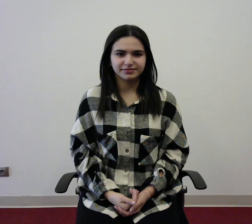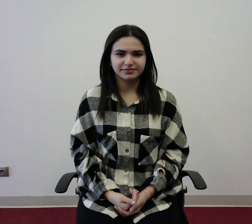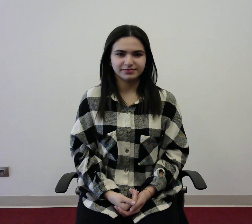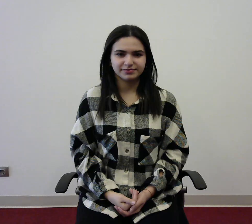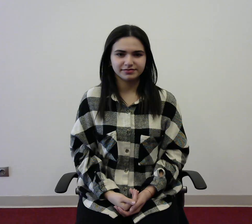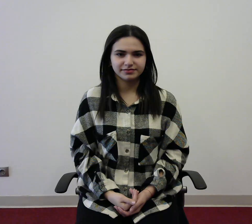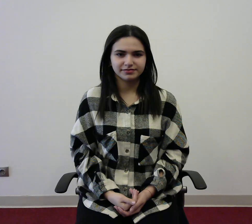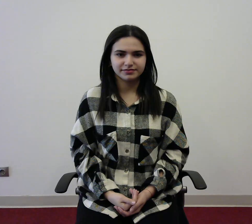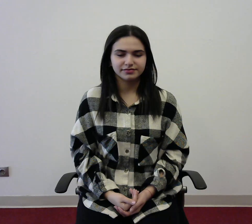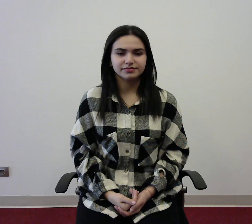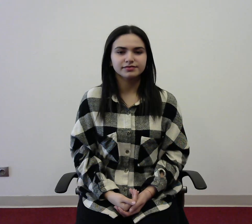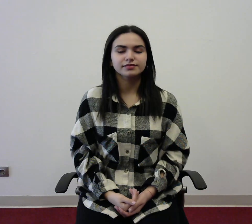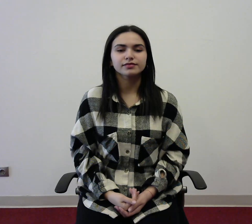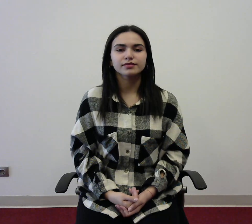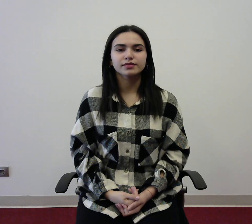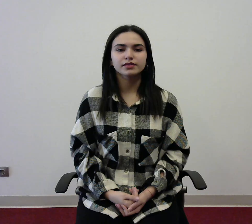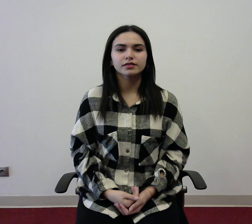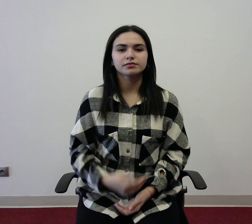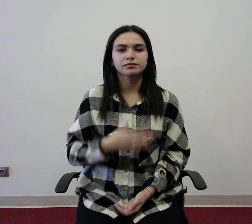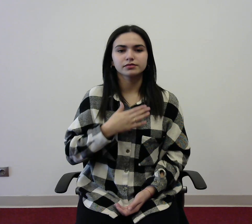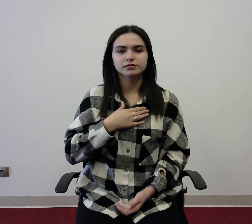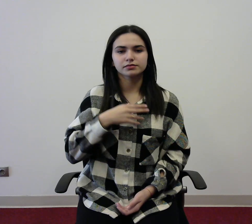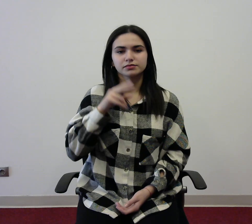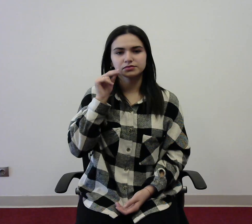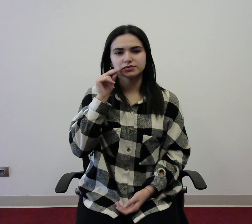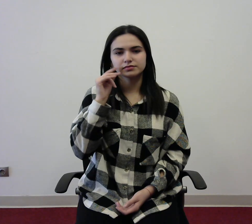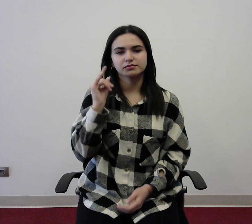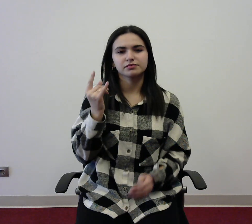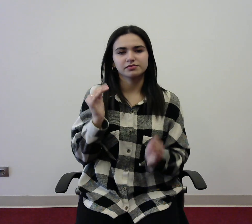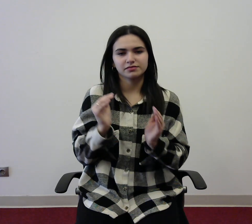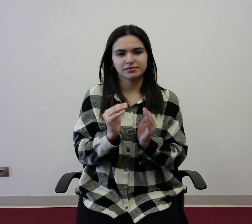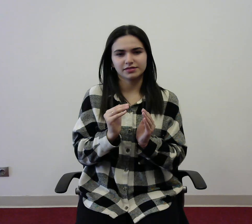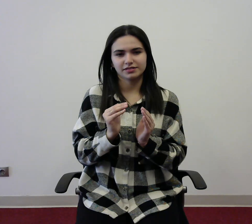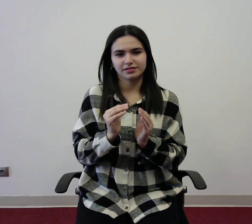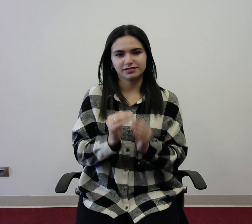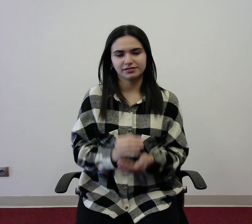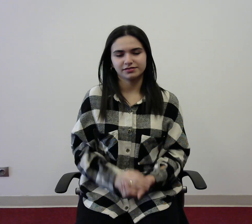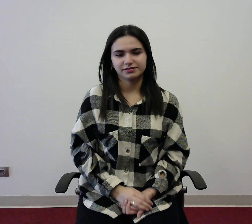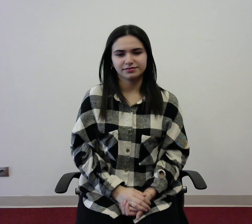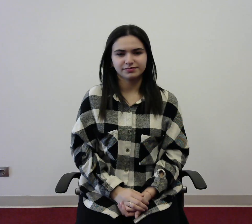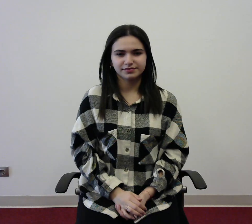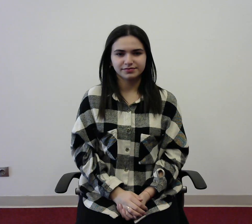Mənim pişiyim balacadır